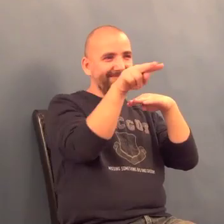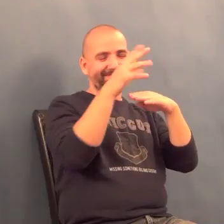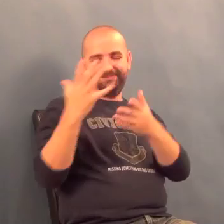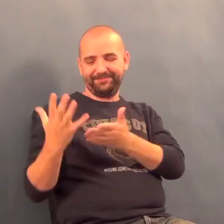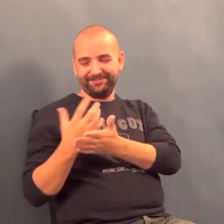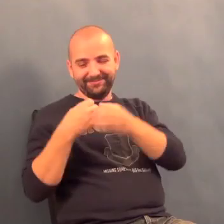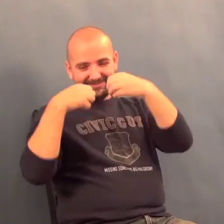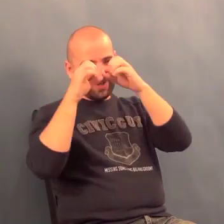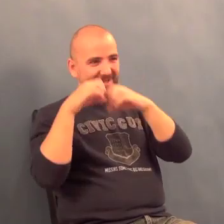Wziął lornetkę.